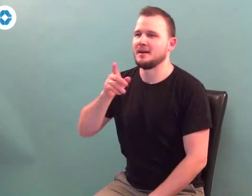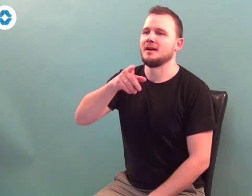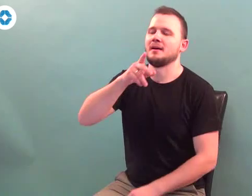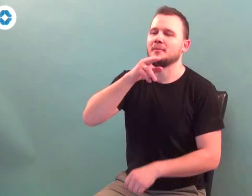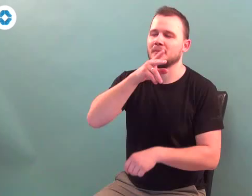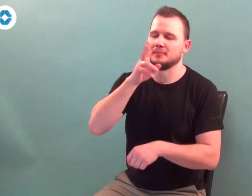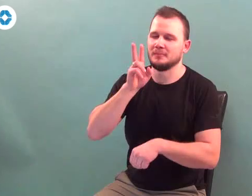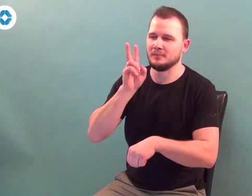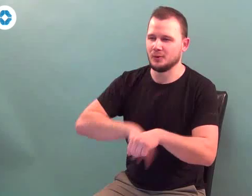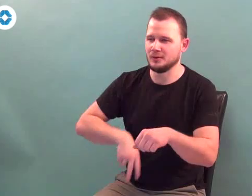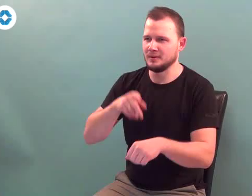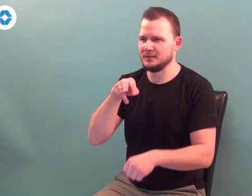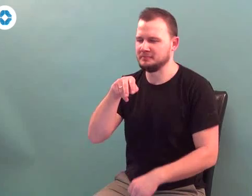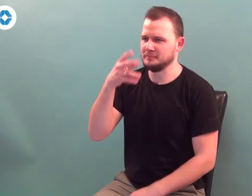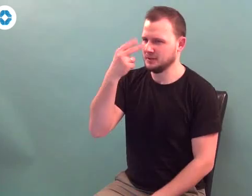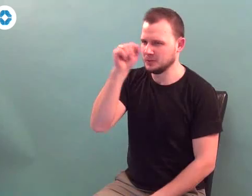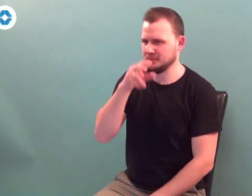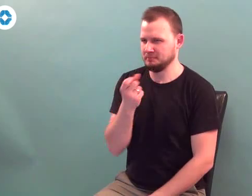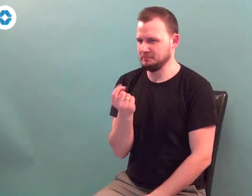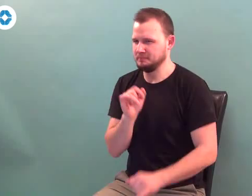Policjant idzie. Nie jest głupi, zastanawia się.